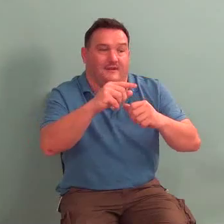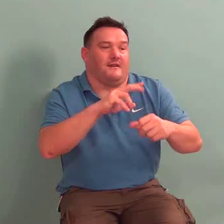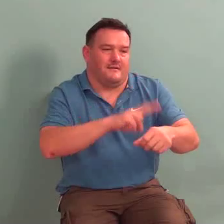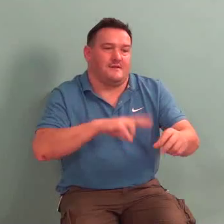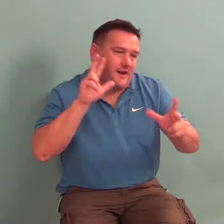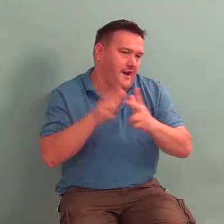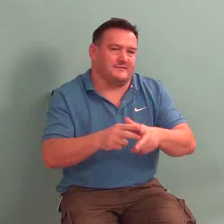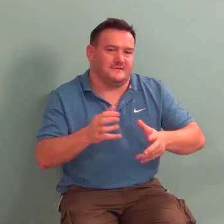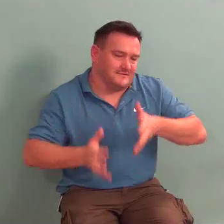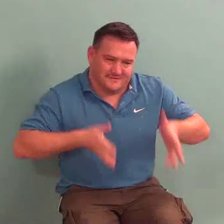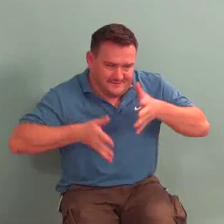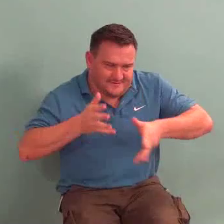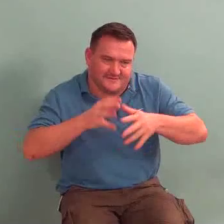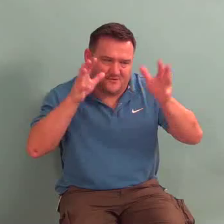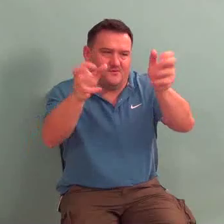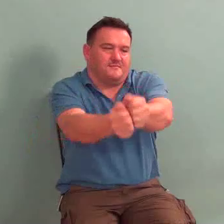Policjant biegnie za nimi, żeby ich złapać.